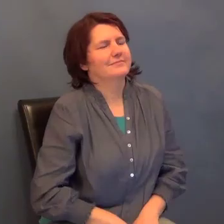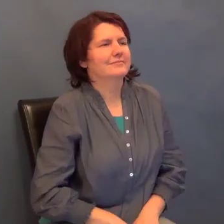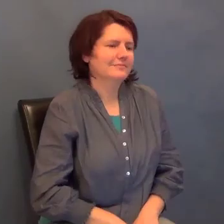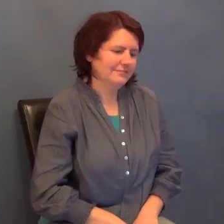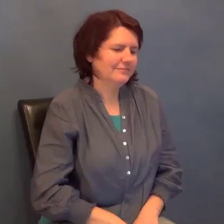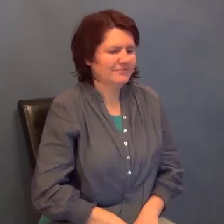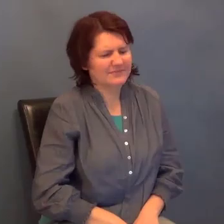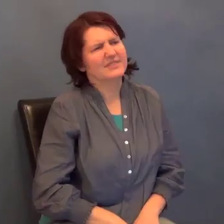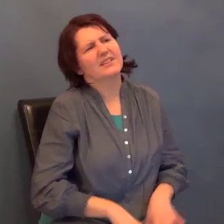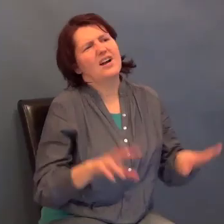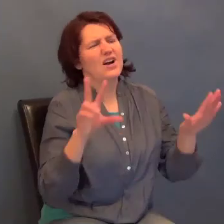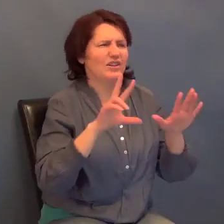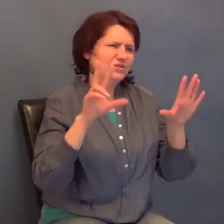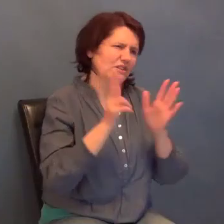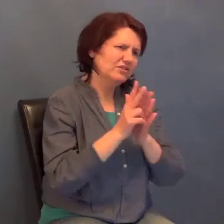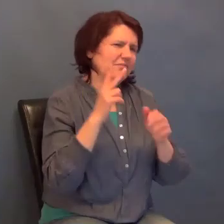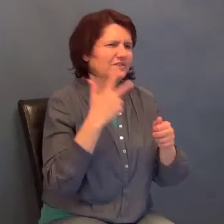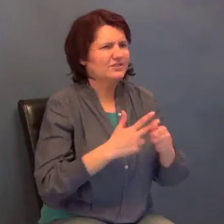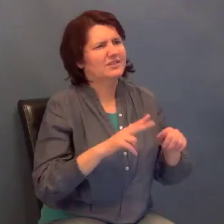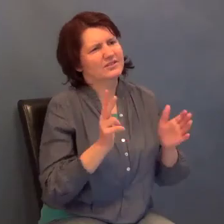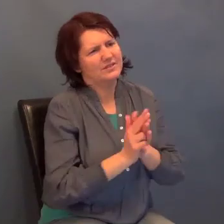Ósma.. osiemnasta trzydzieści.